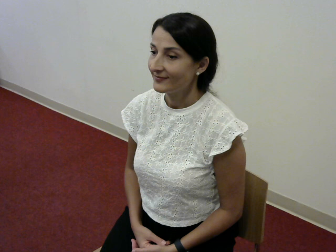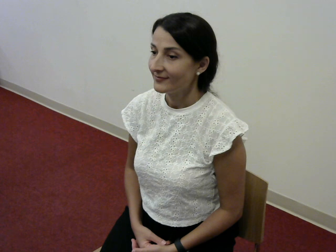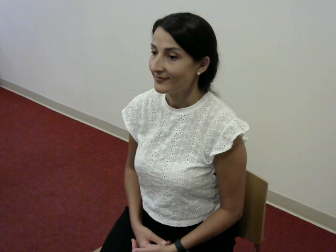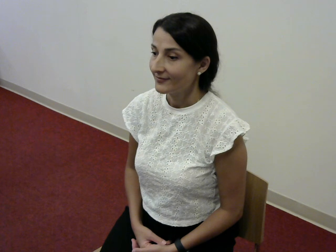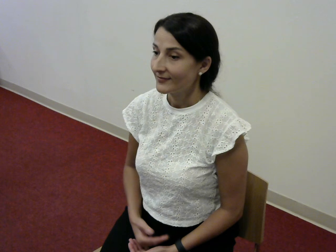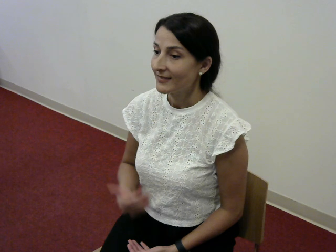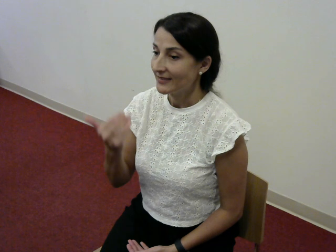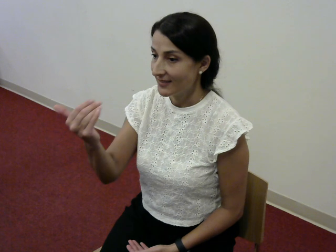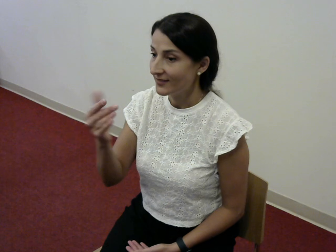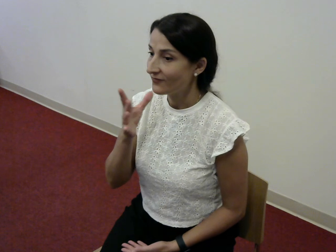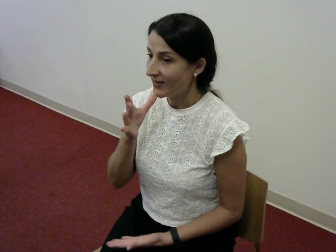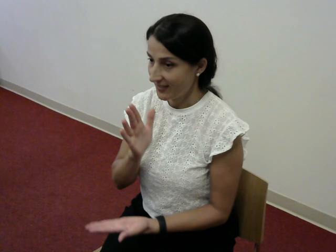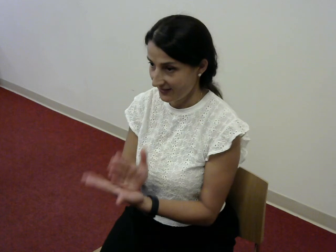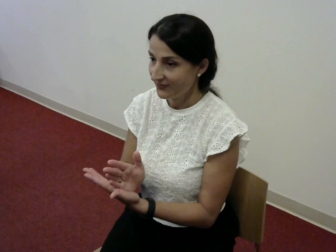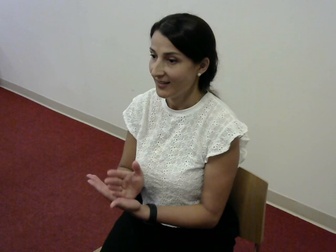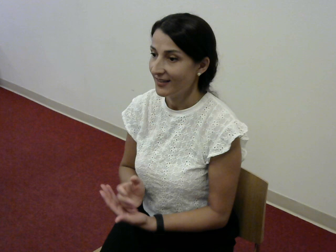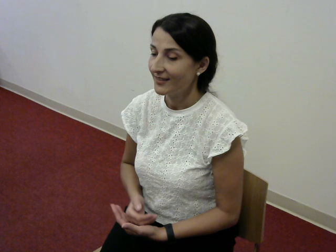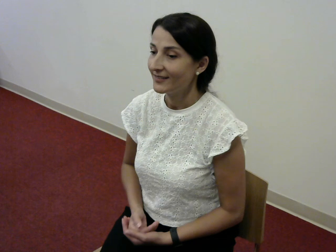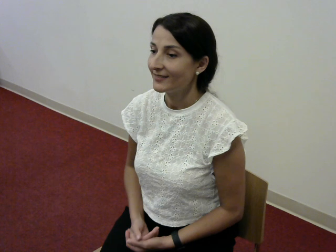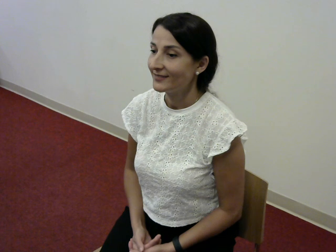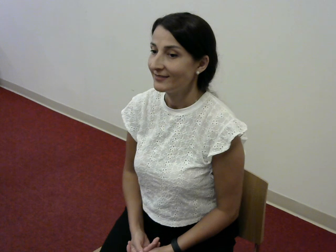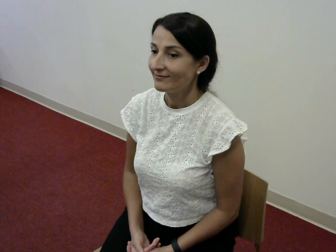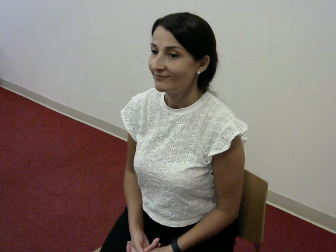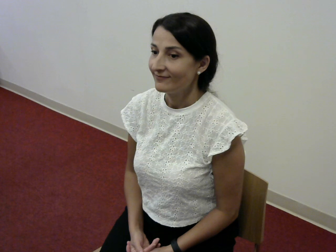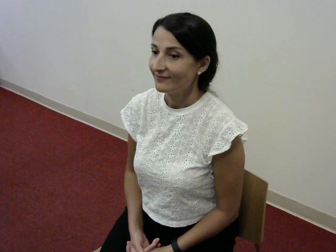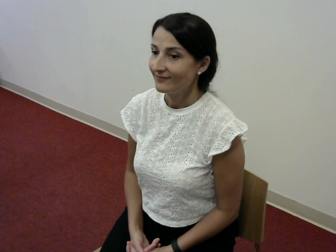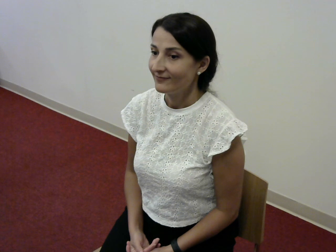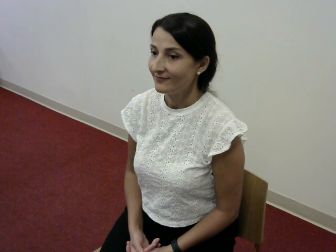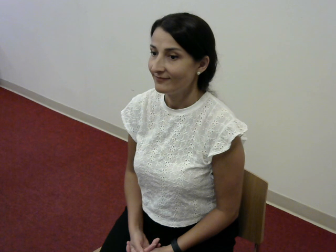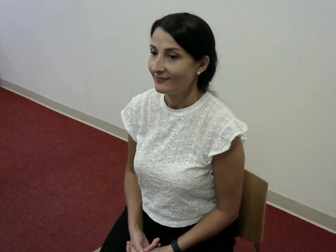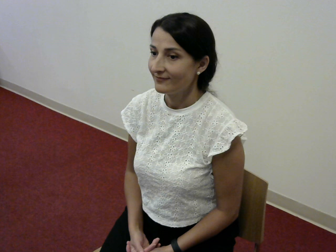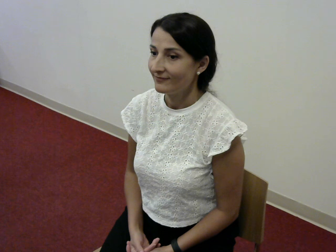Sizin vaxtınız var?